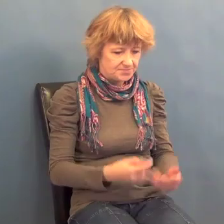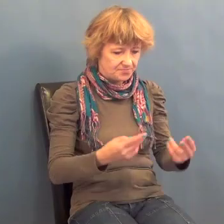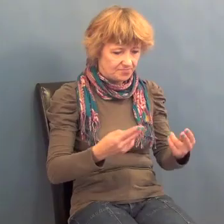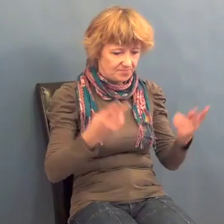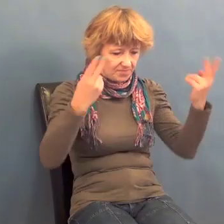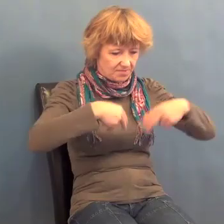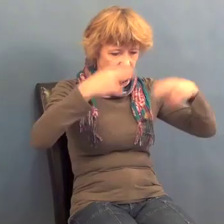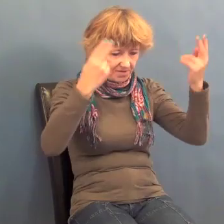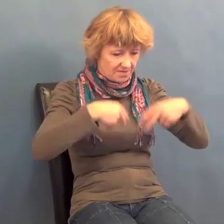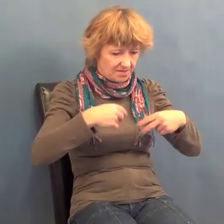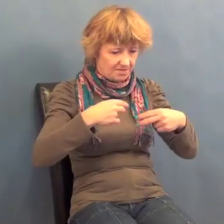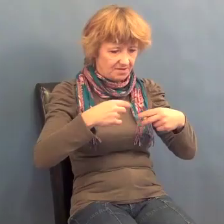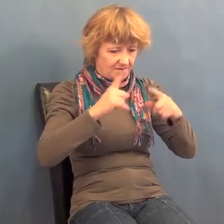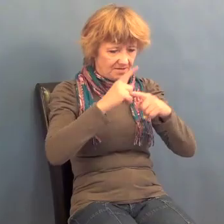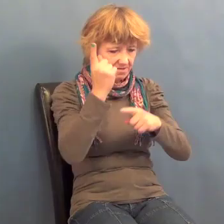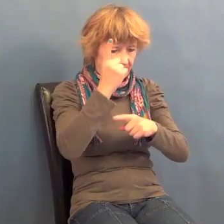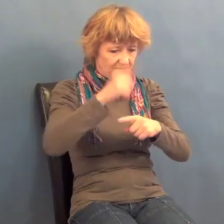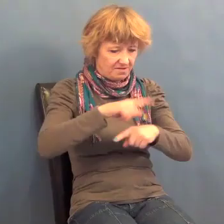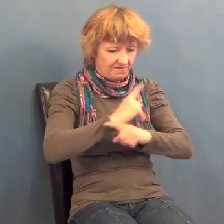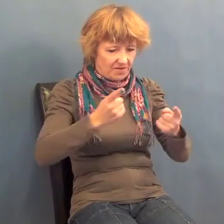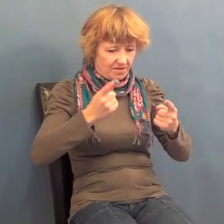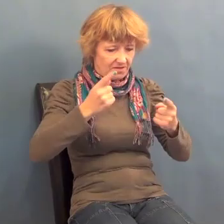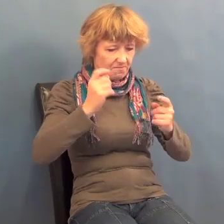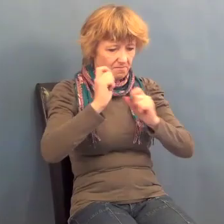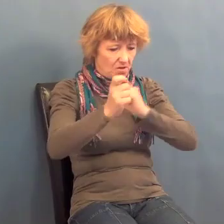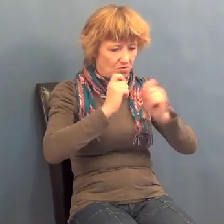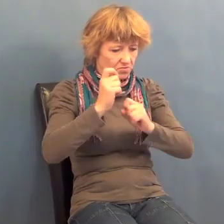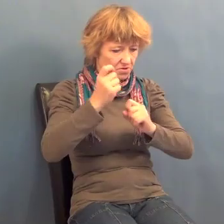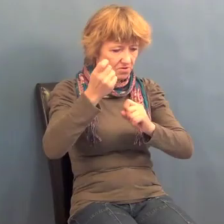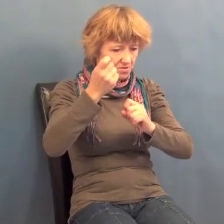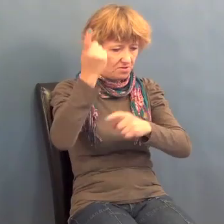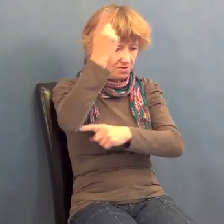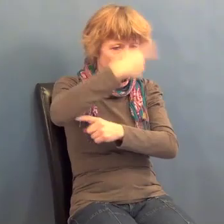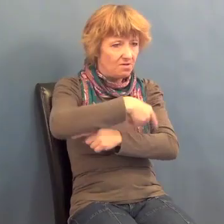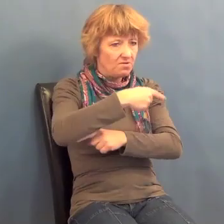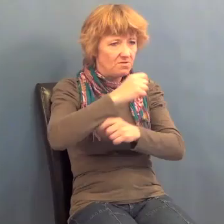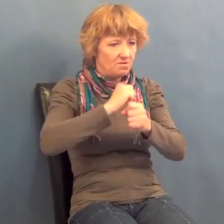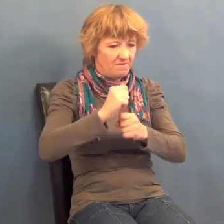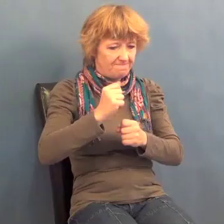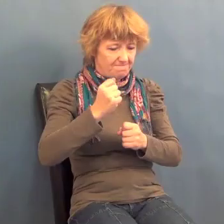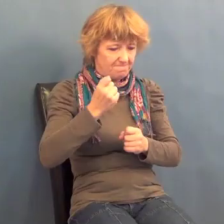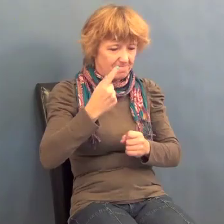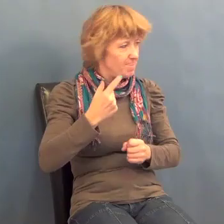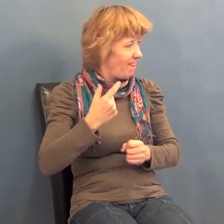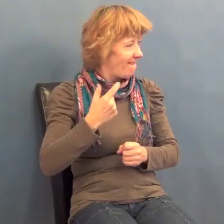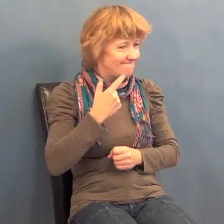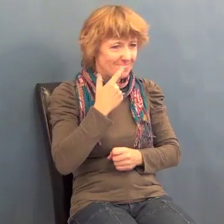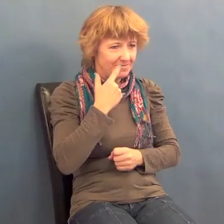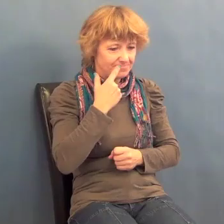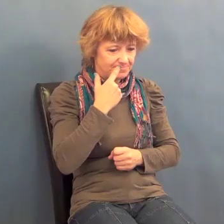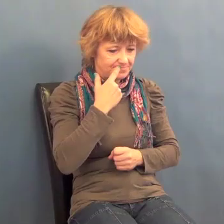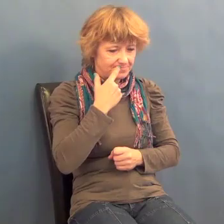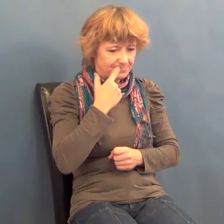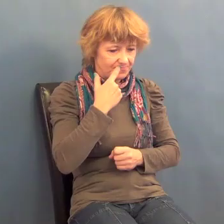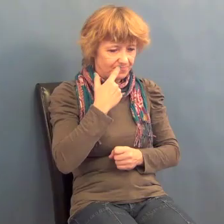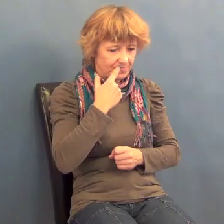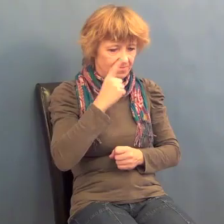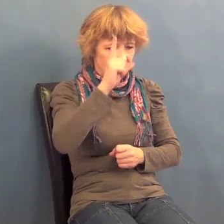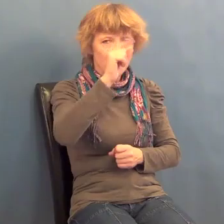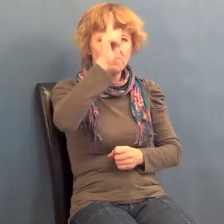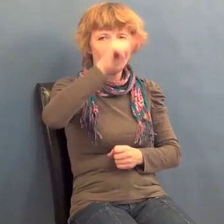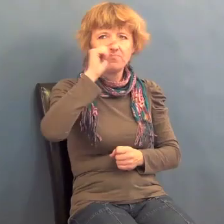Jest szlaban i nie wolno przechodzić bo coś jeździ.